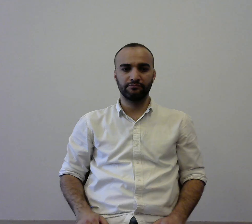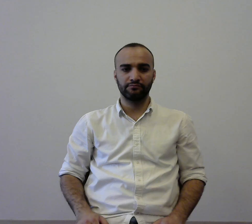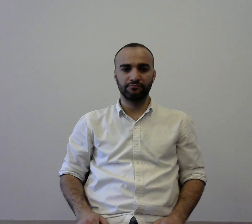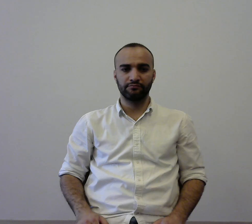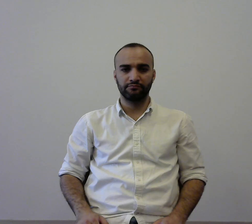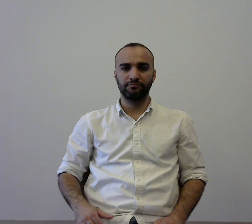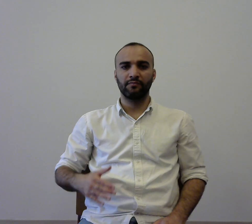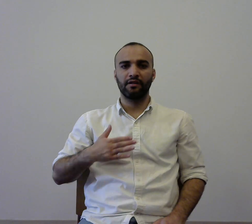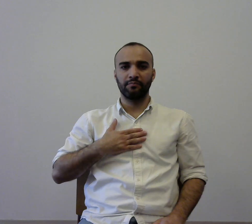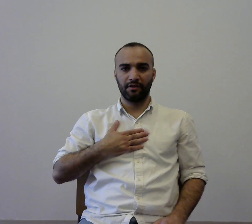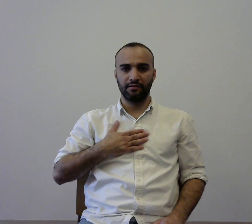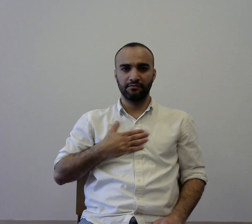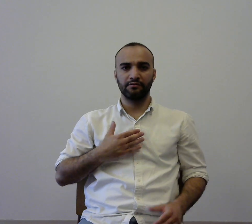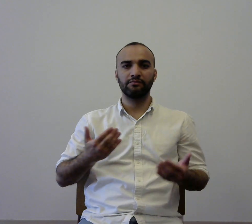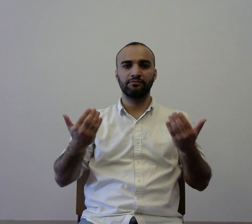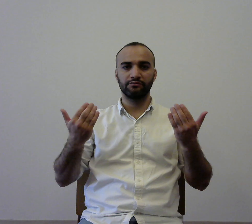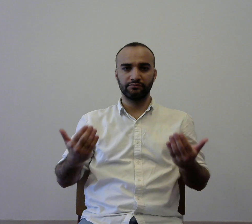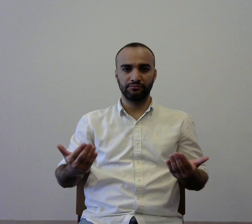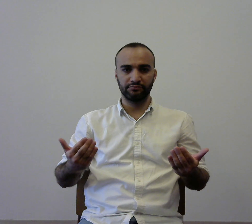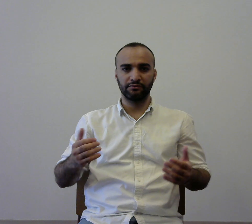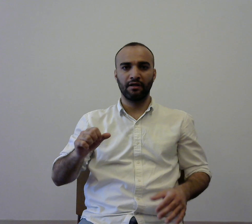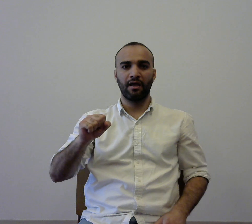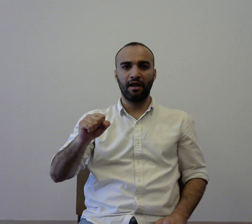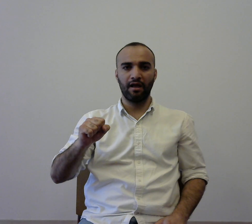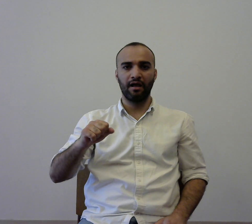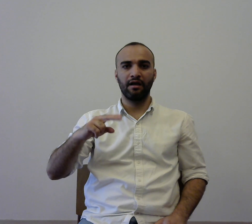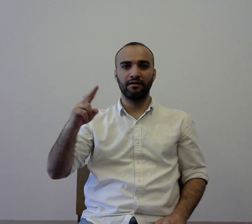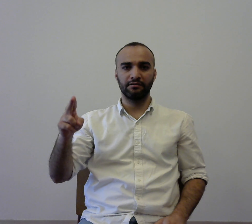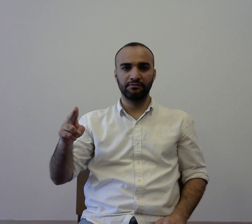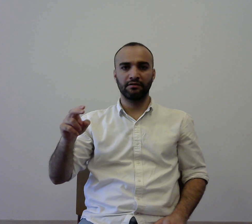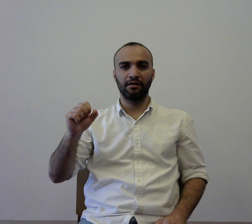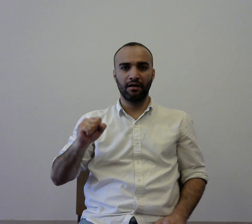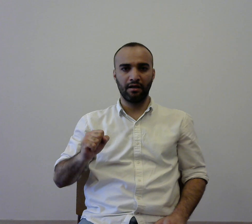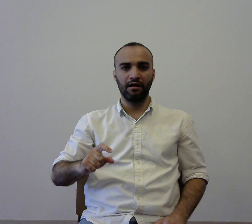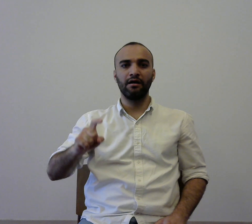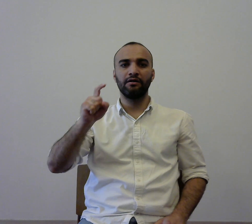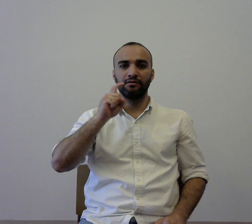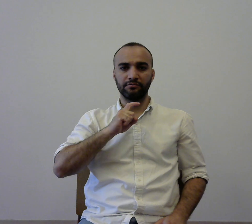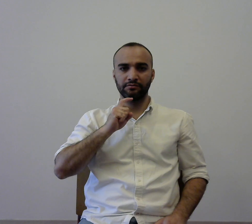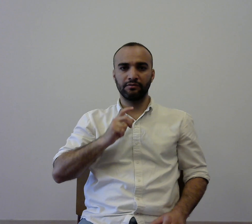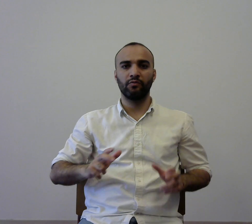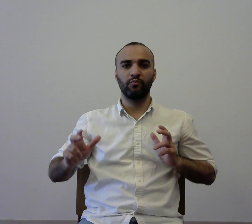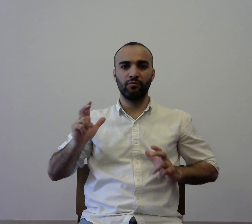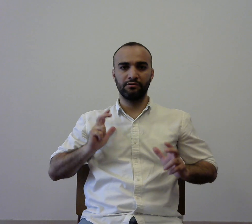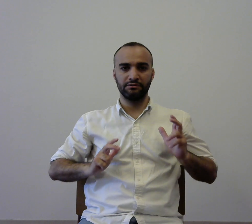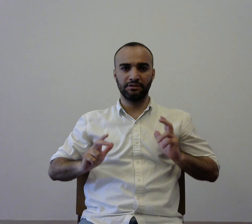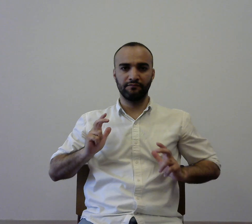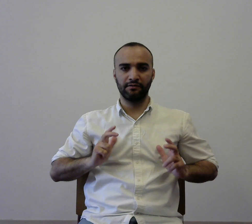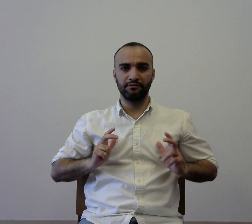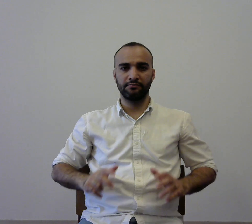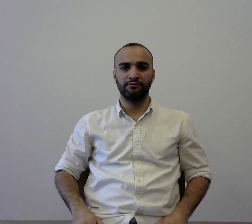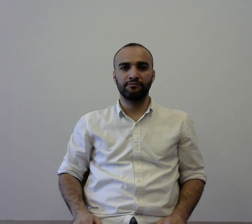Mən indi ADA universitetindəyəm